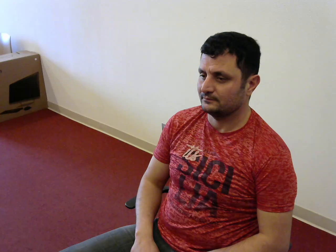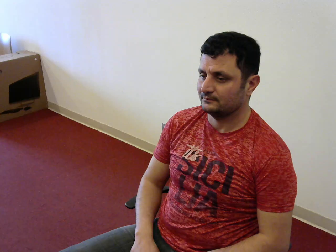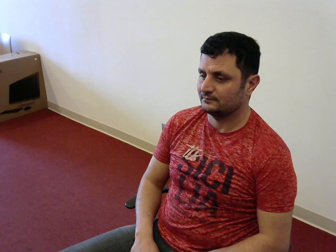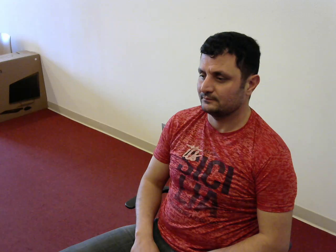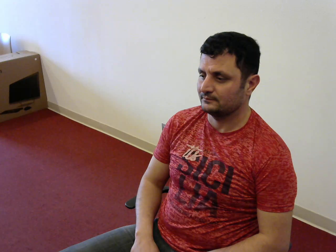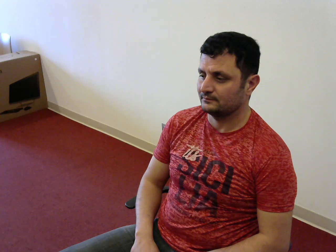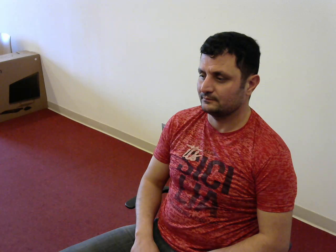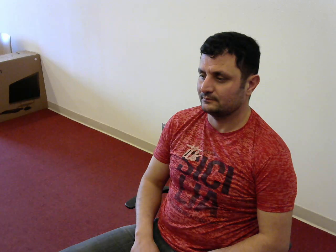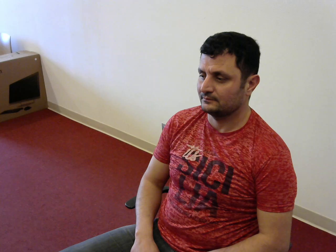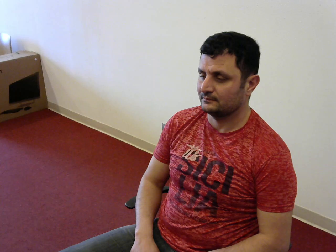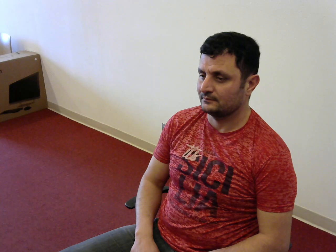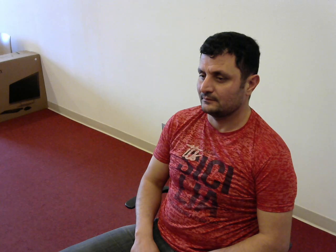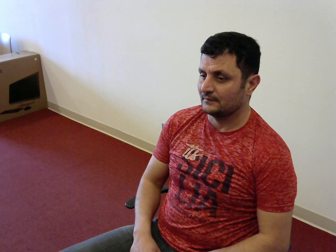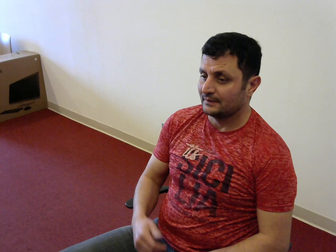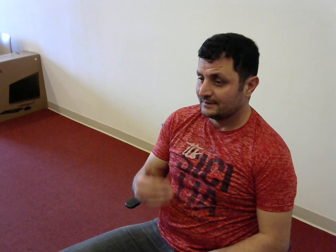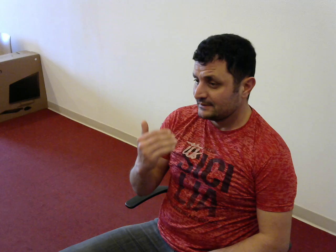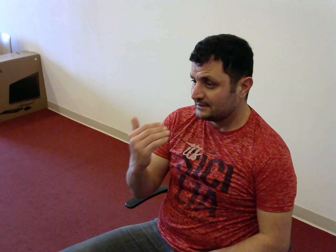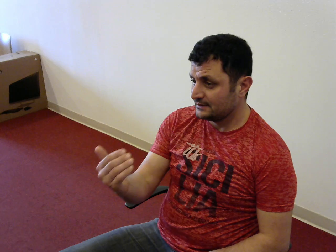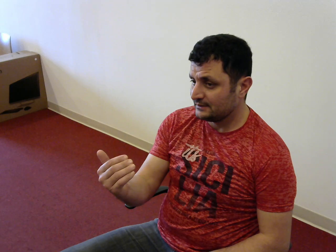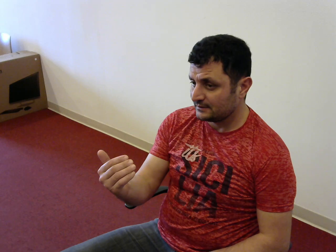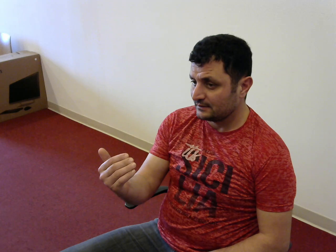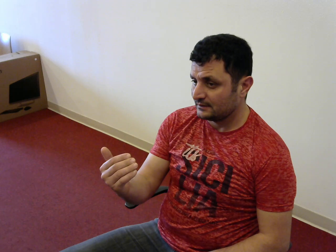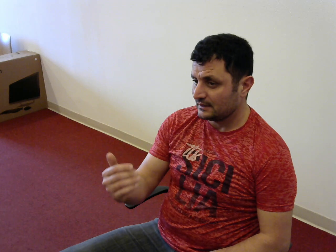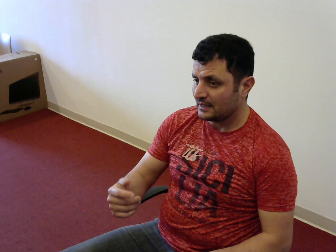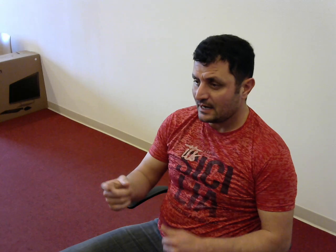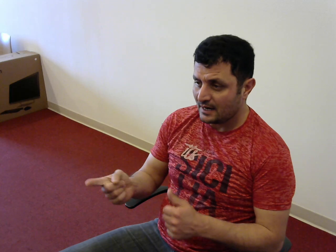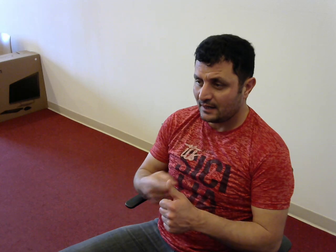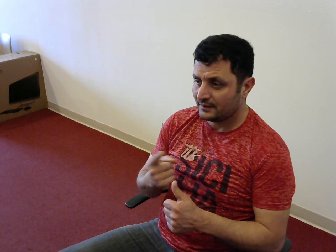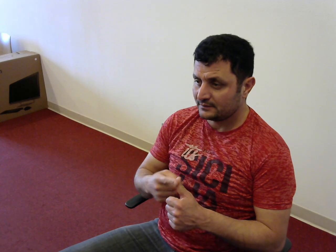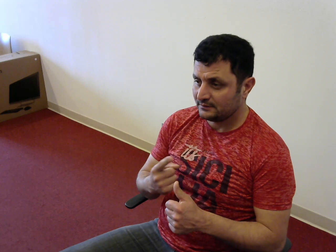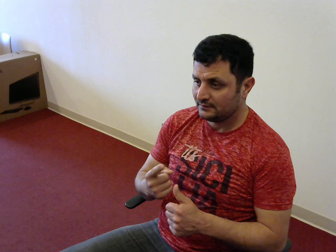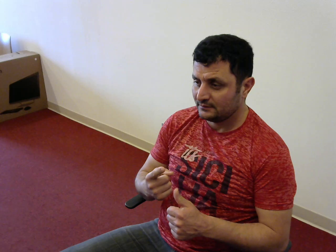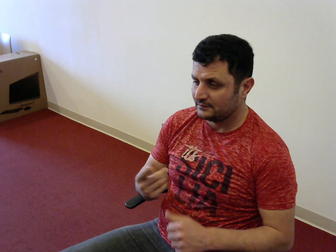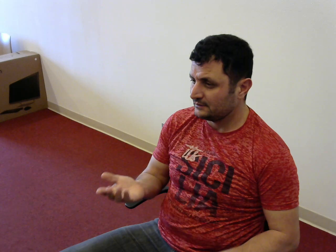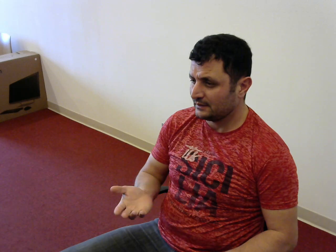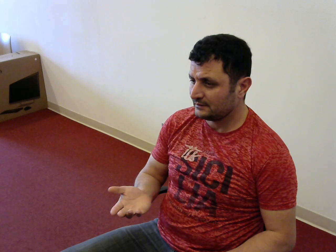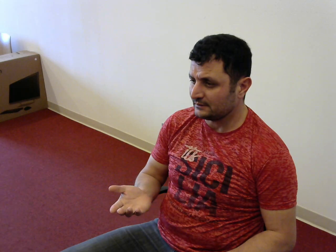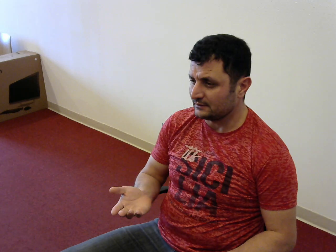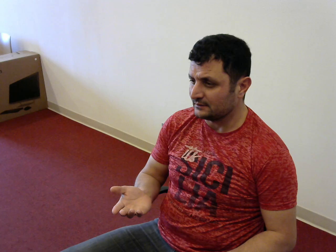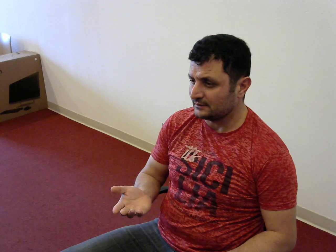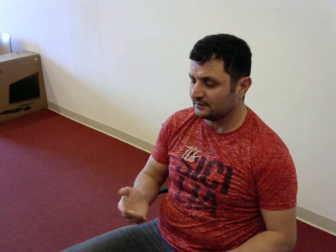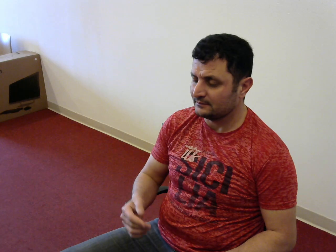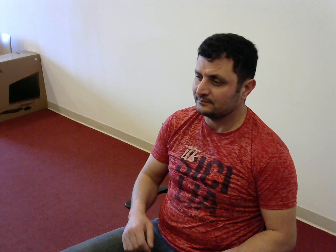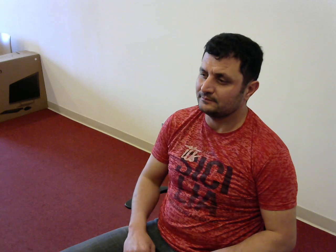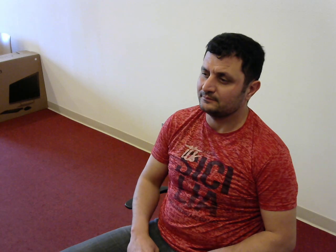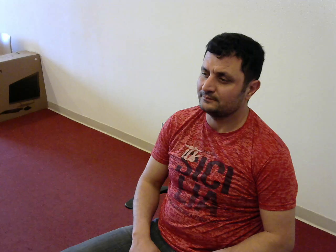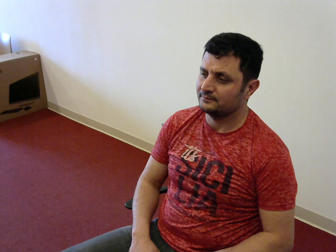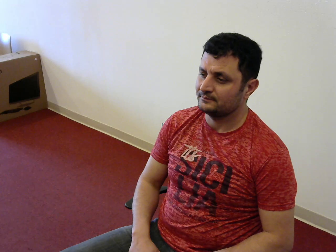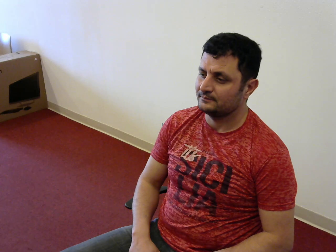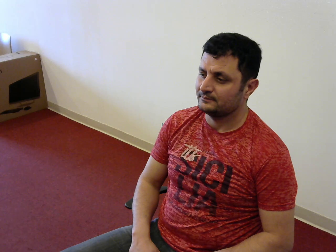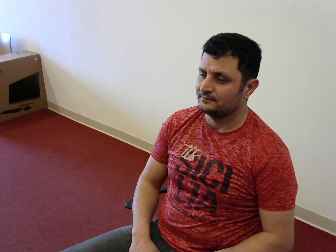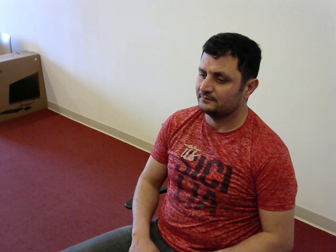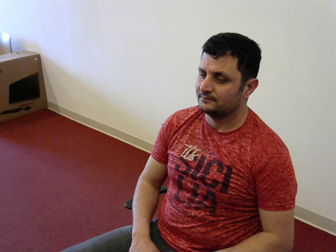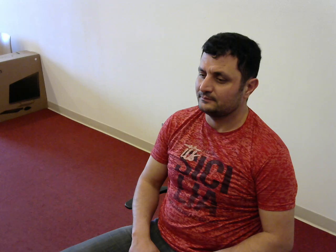Sizin adınız nədir?